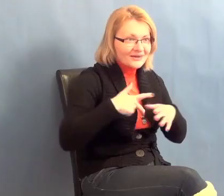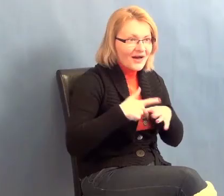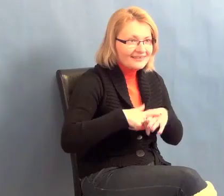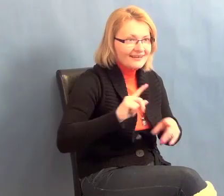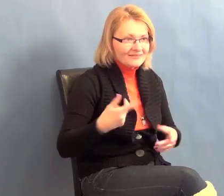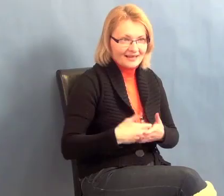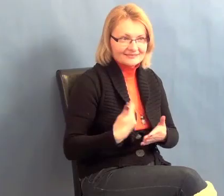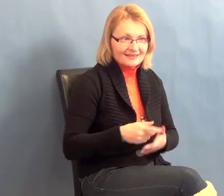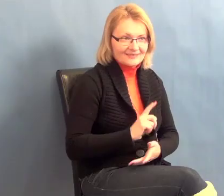Dlaczego mu nie wolno?